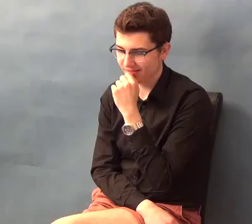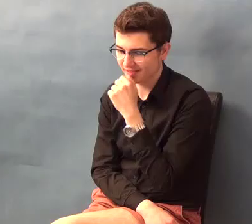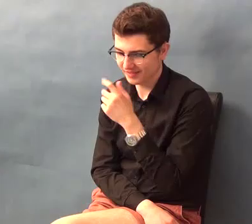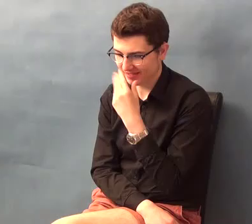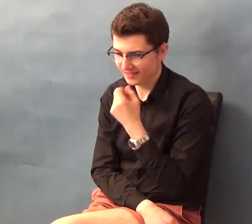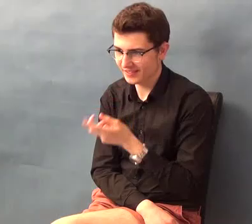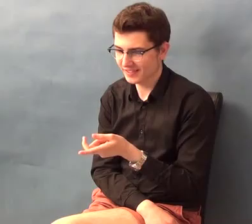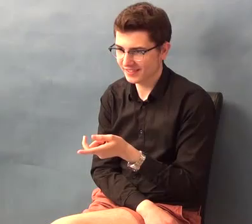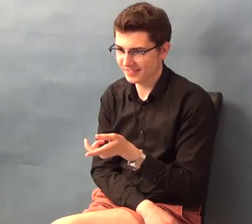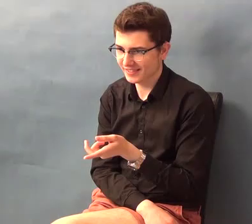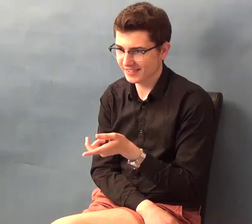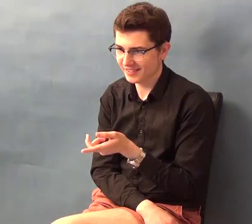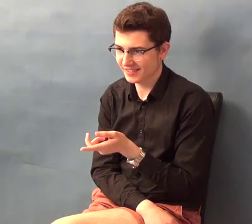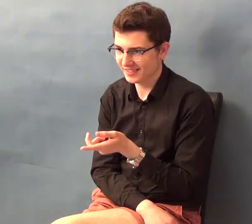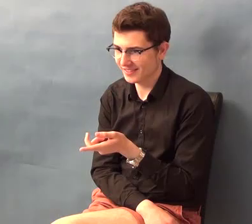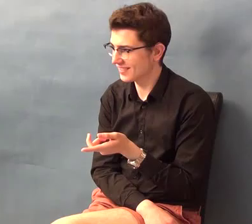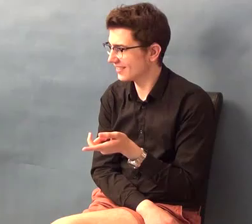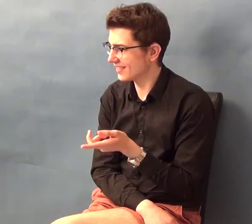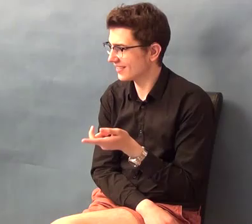Obraz, tak?